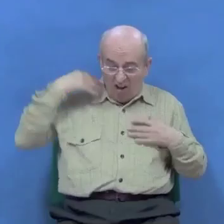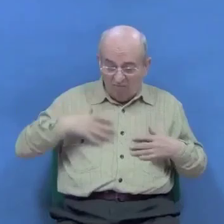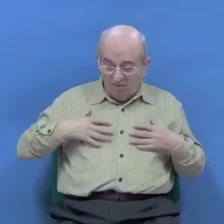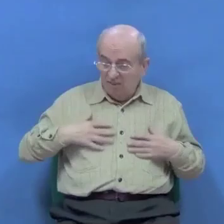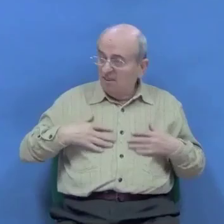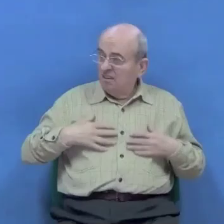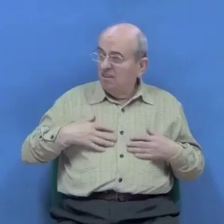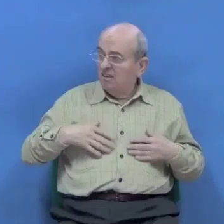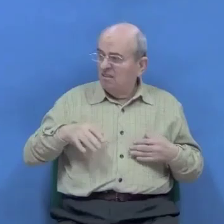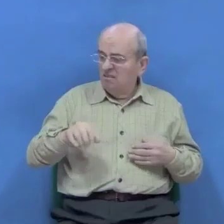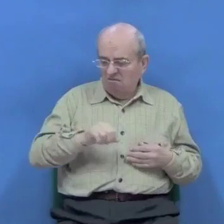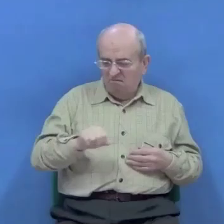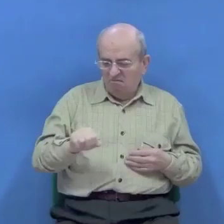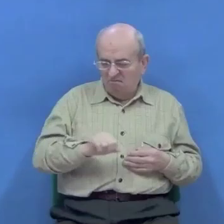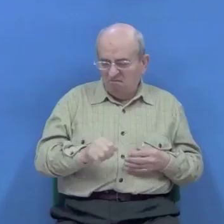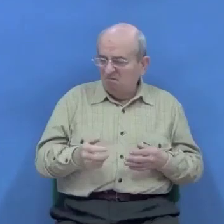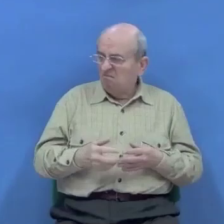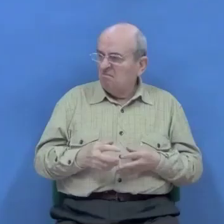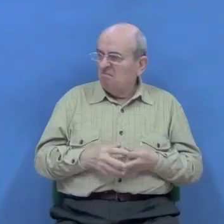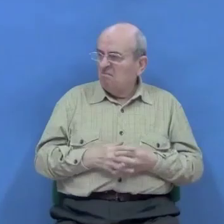Kąpać.